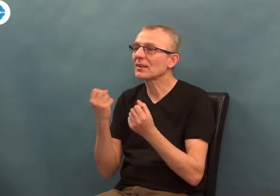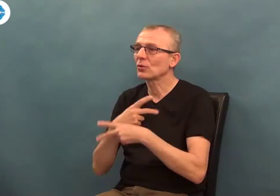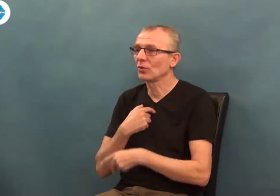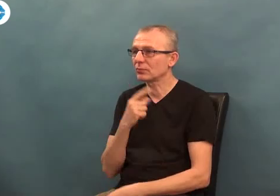Zamówiłem.